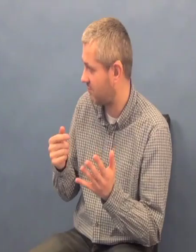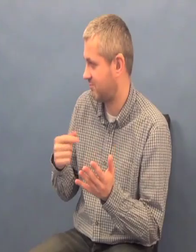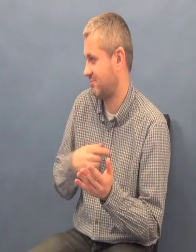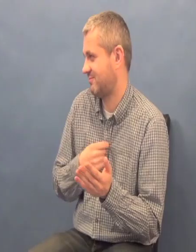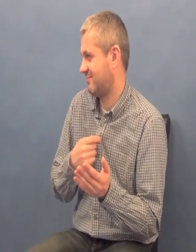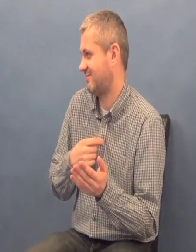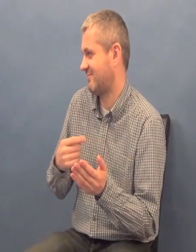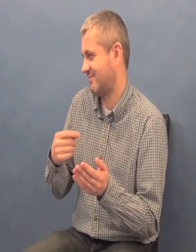Obojętnie.